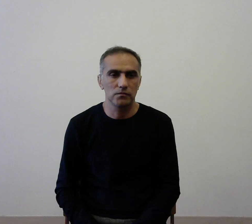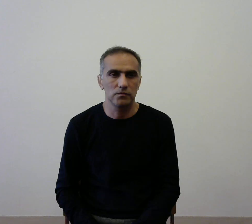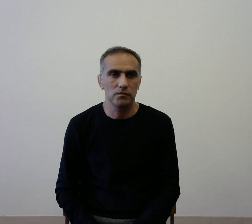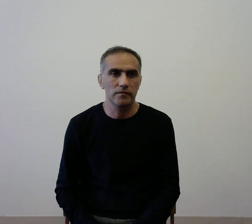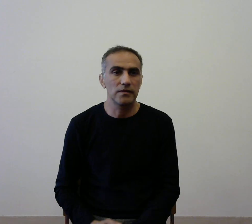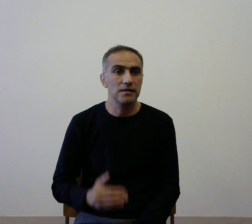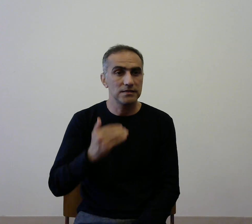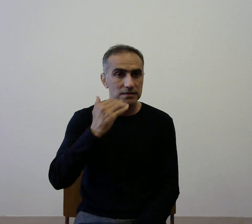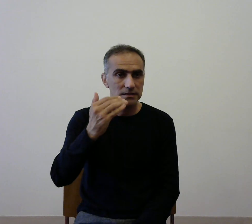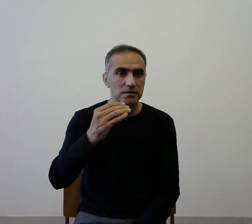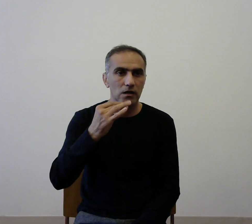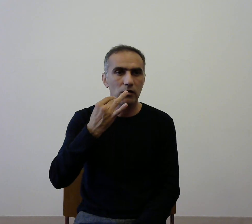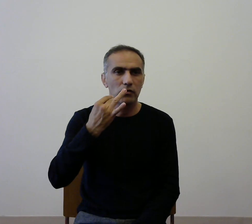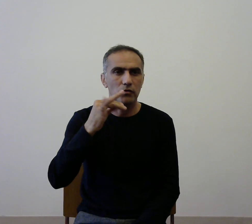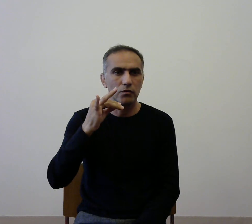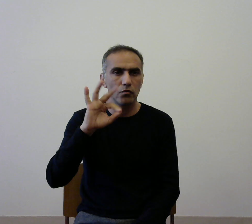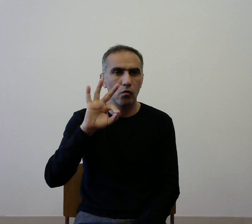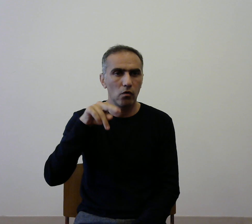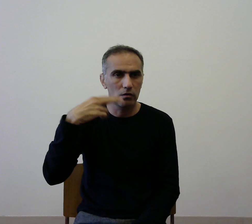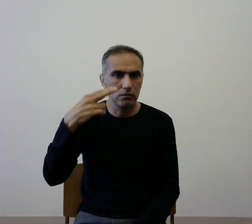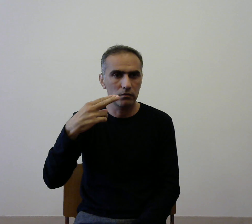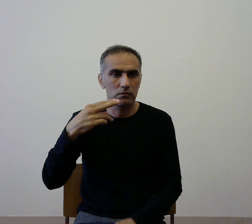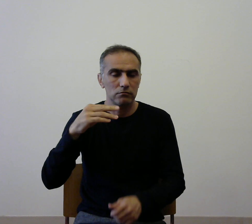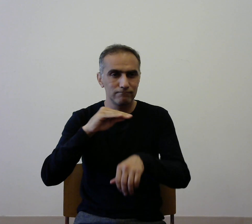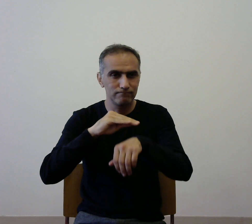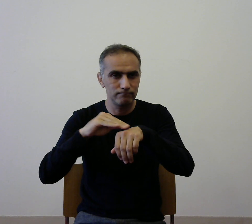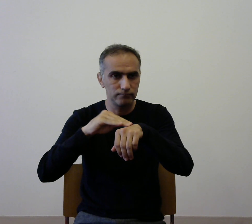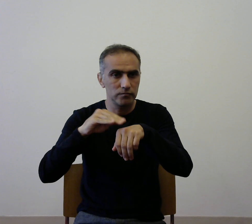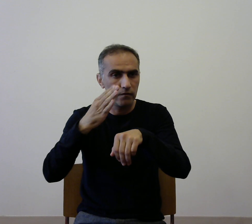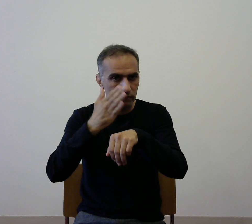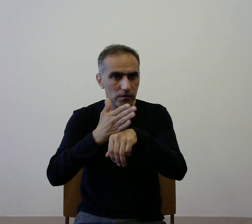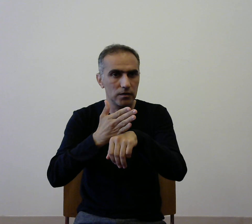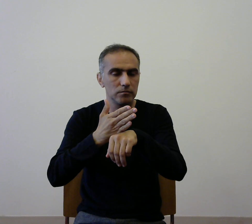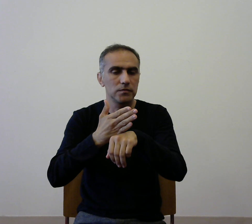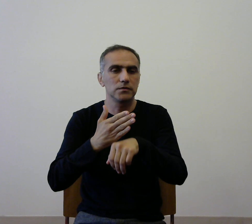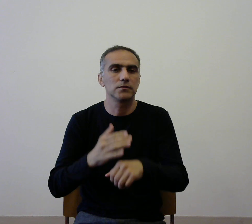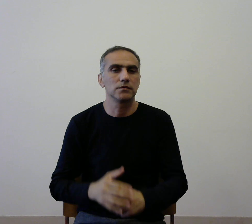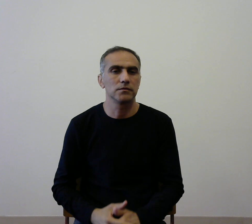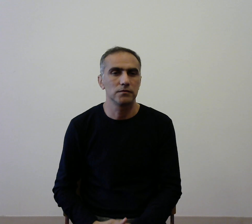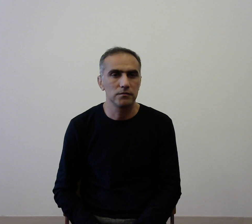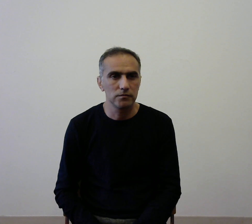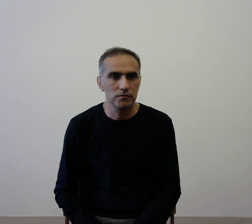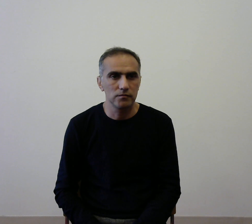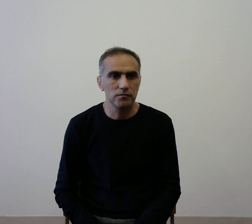Sizdə yod varmı?